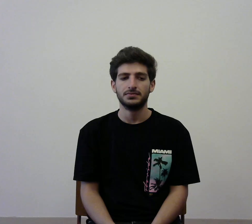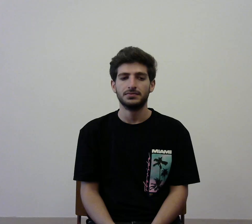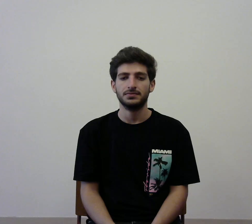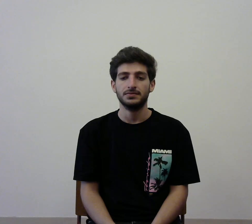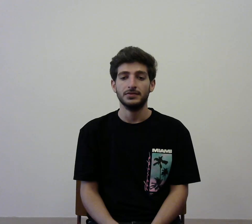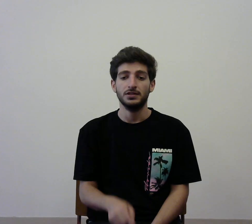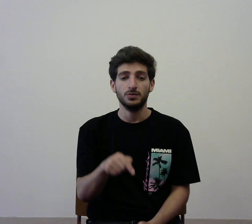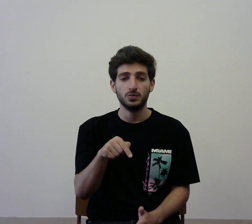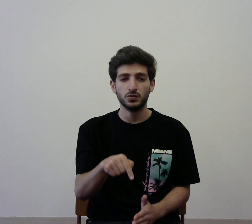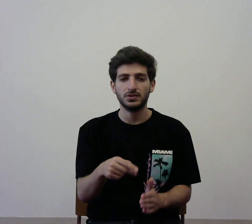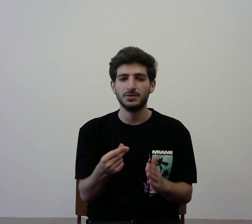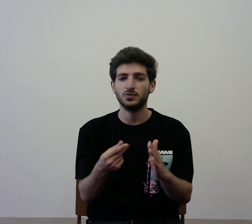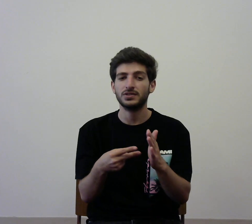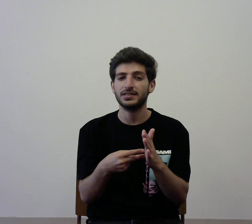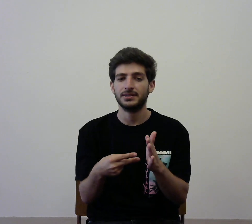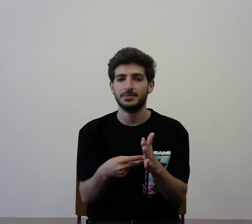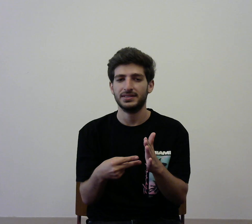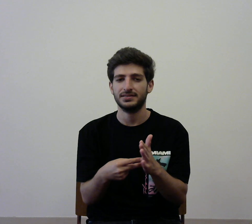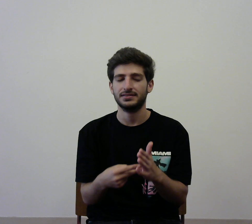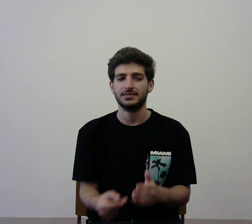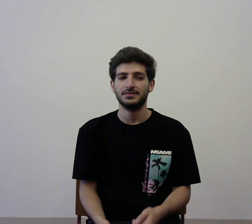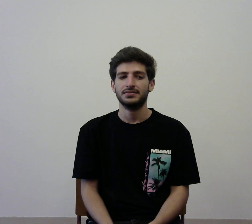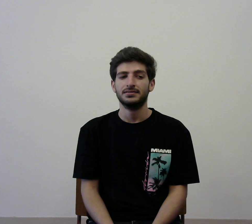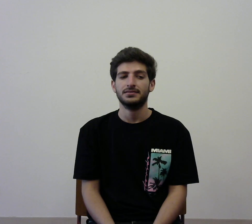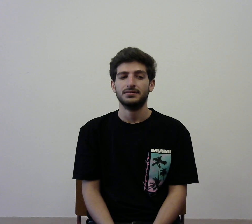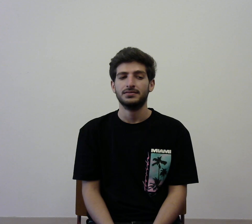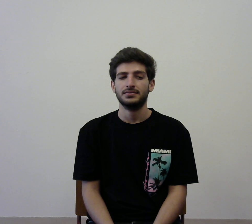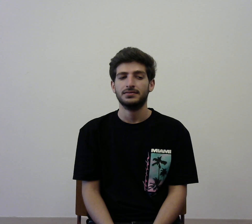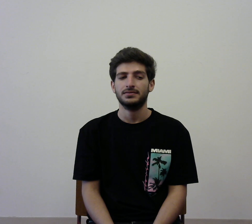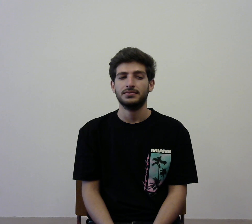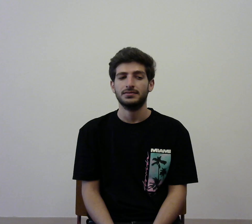Bu neçəyədir?